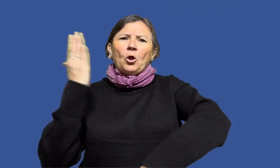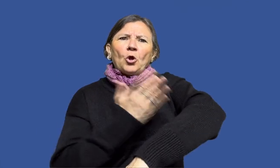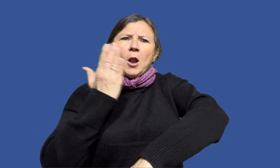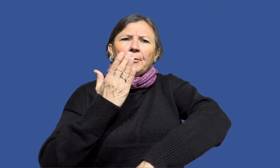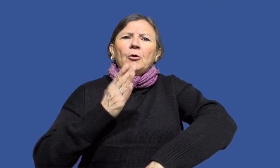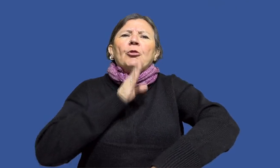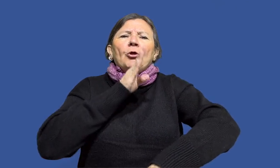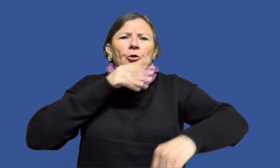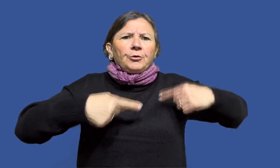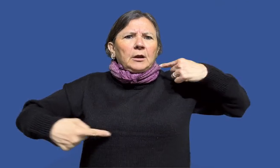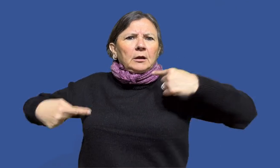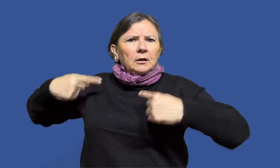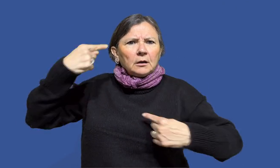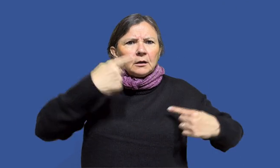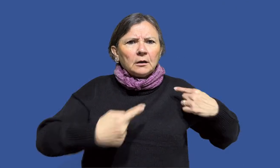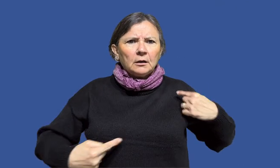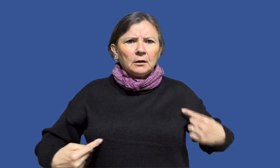A quina part del cos has rebut el cop?